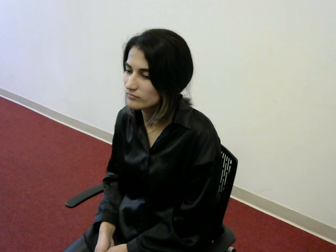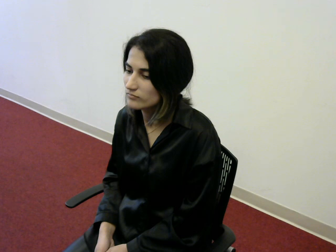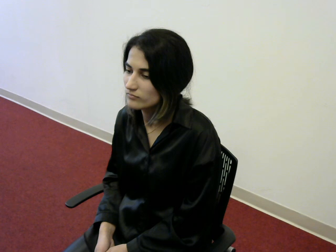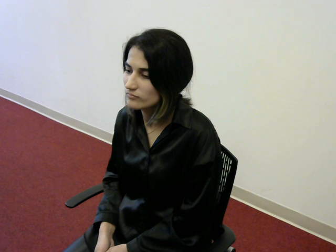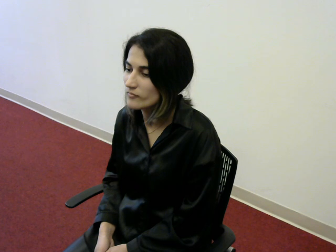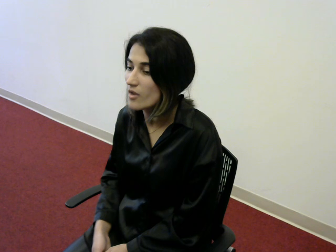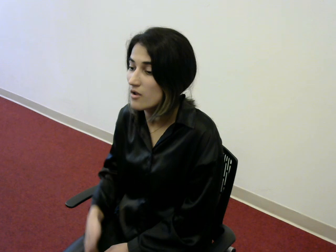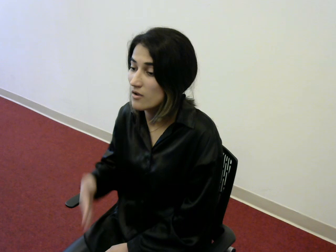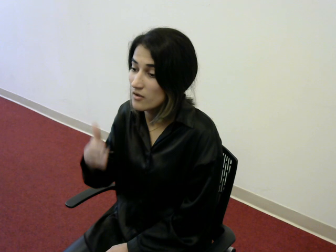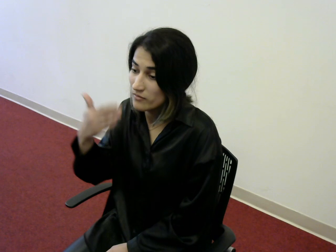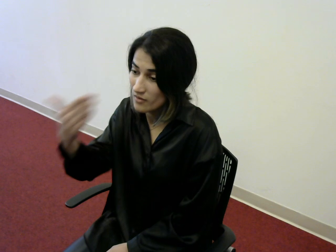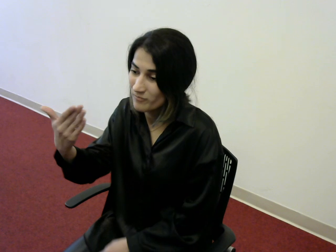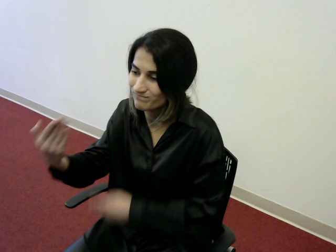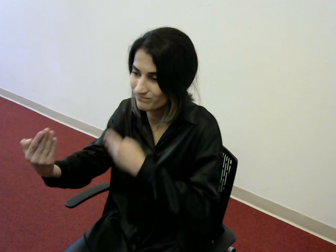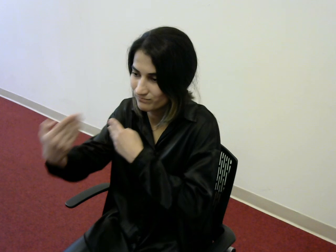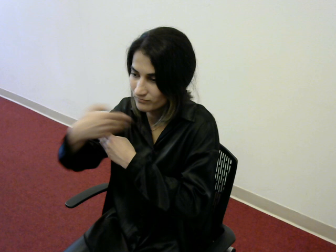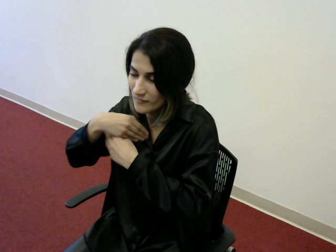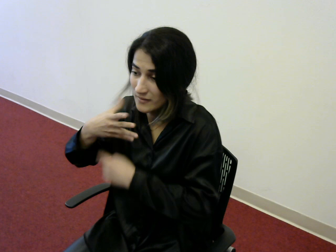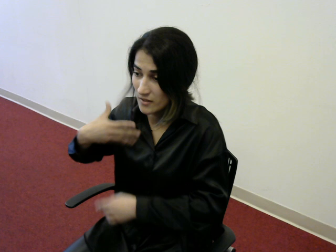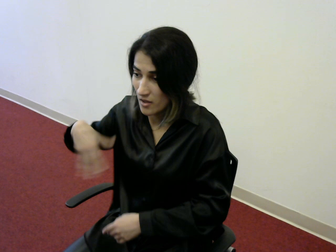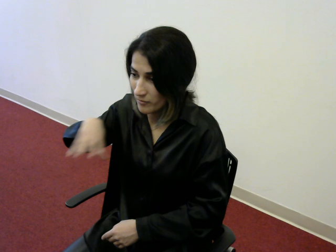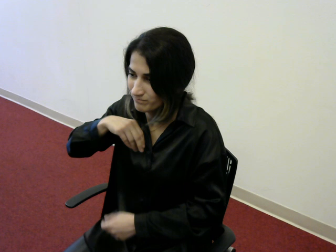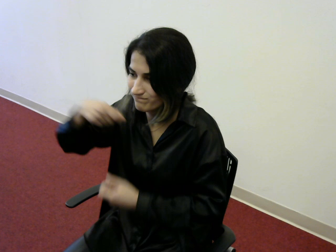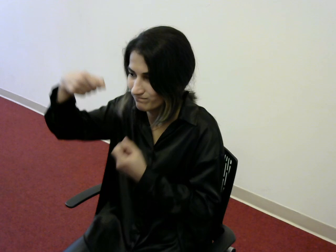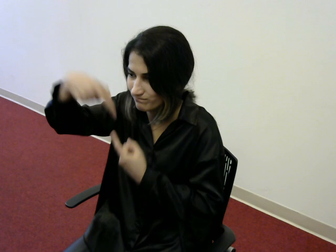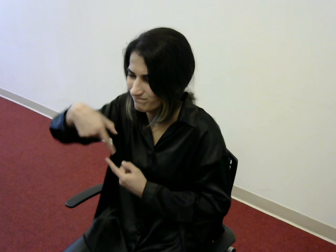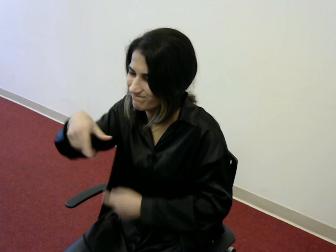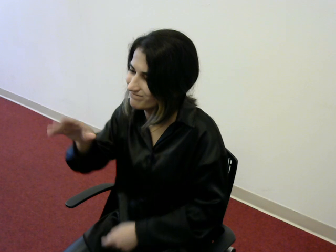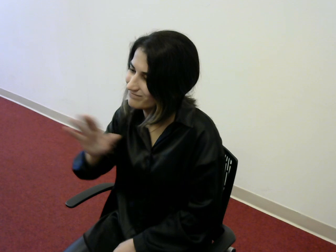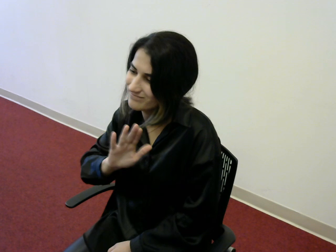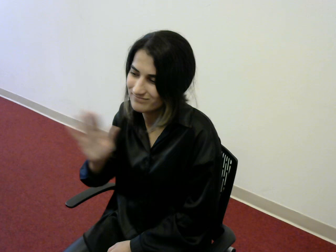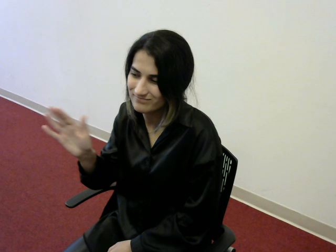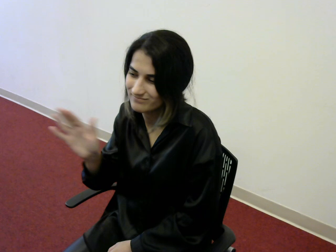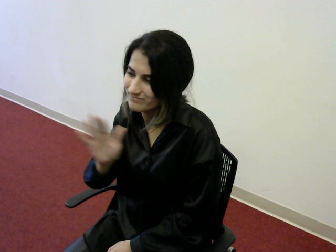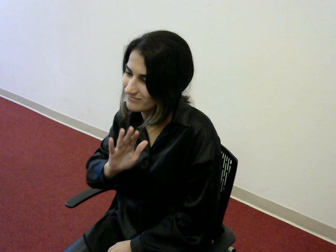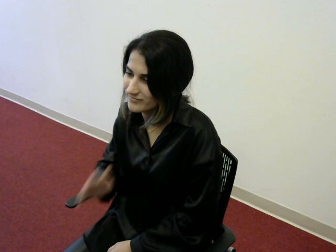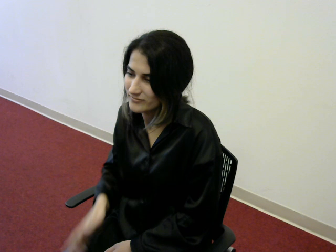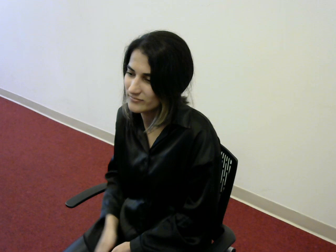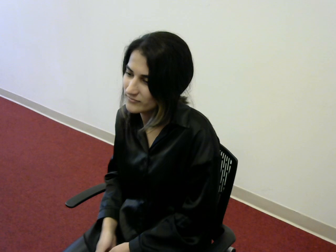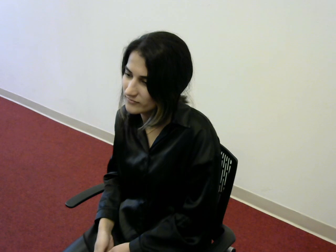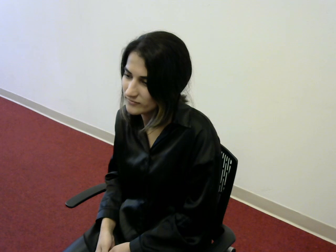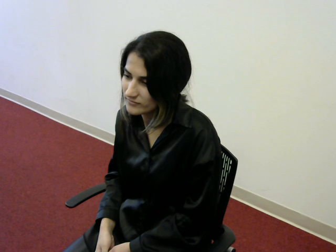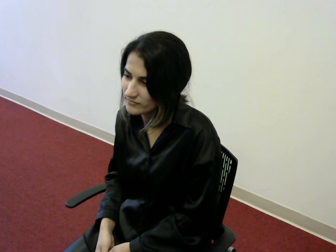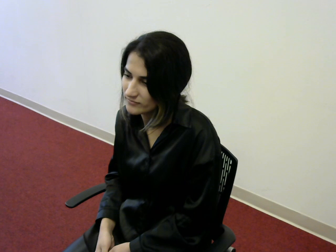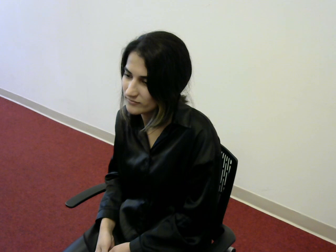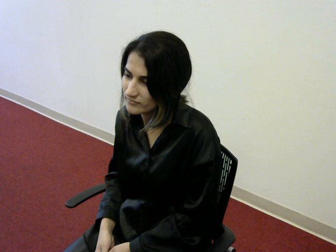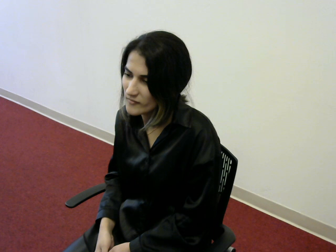Sizin müraciətiniz bizə uyğun deyildir